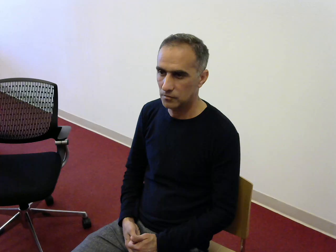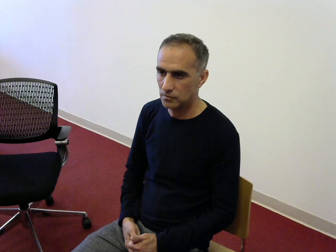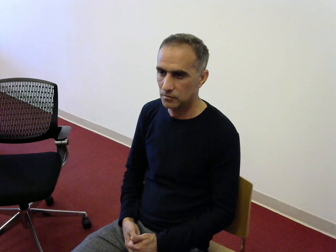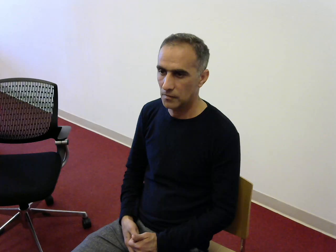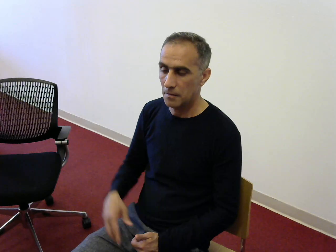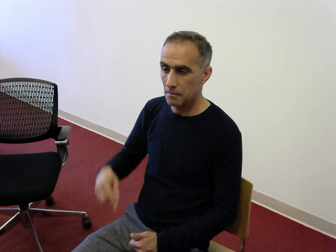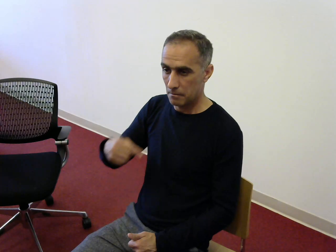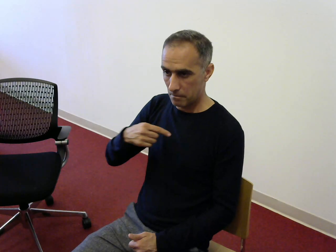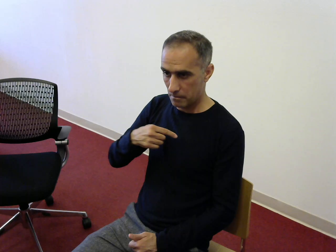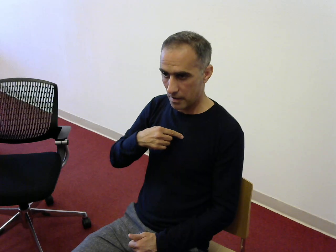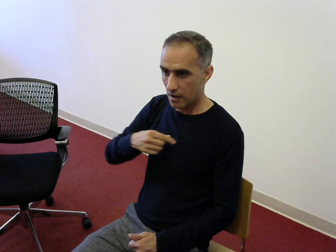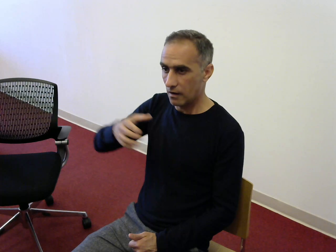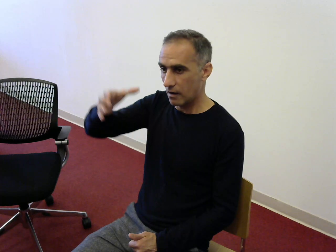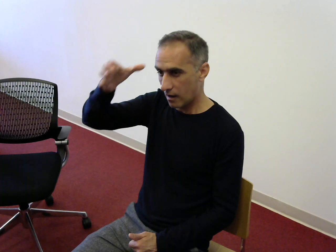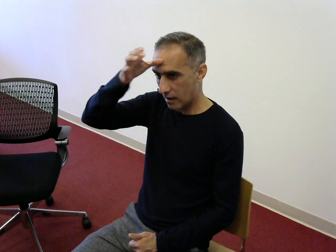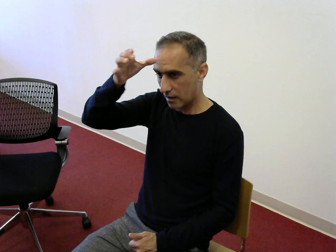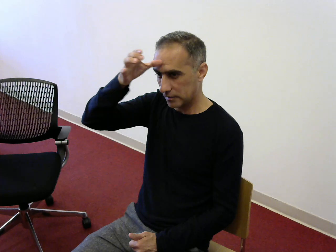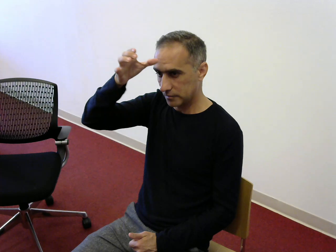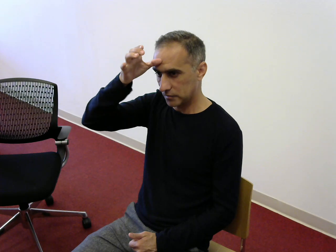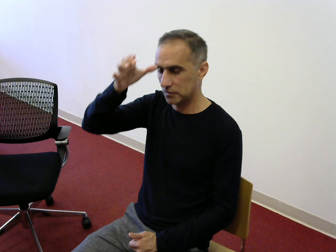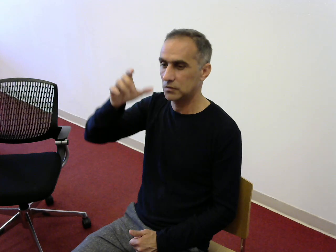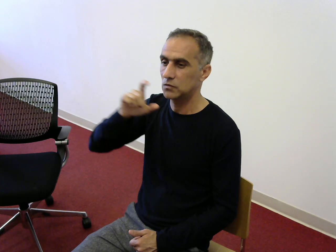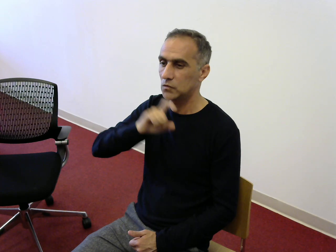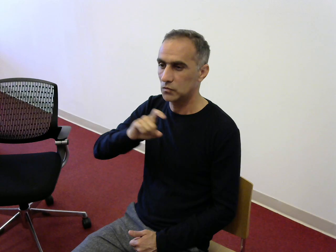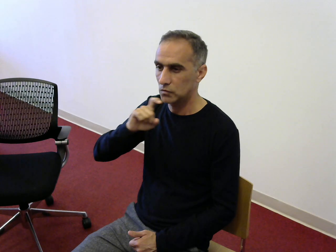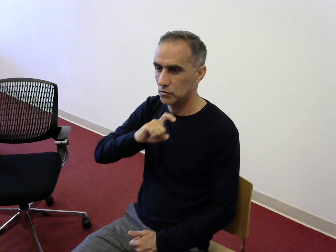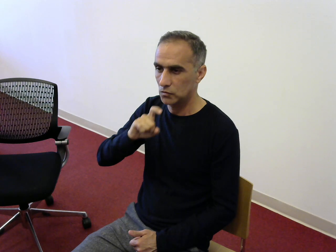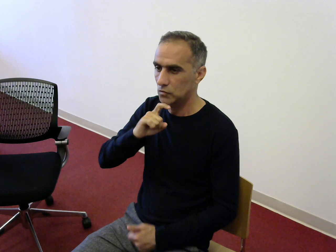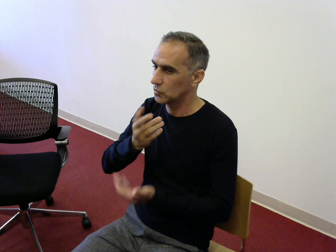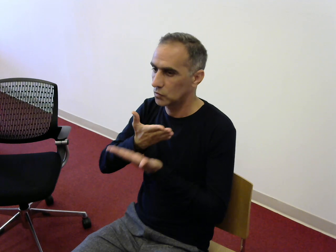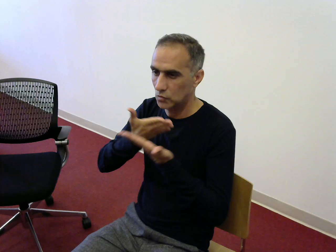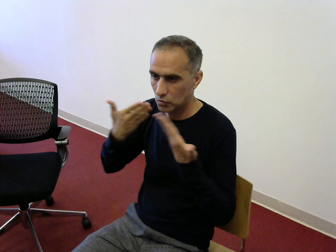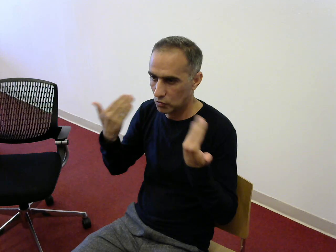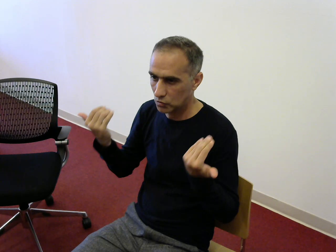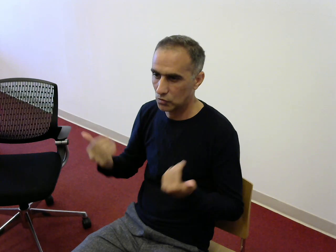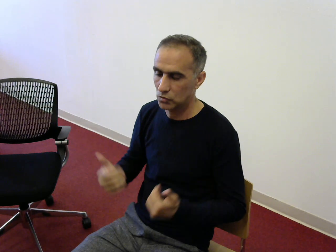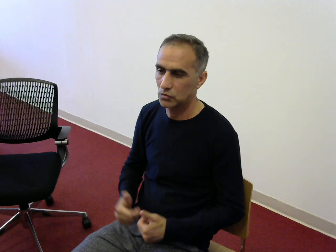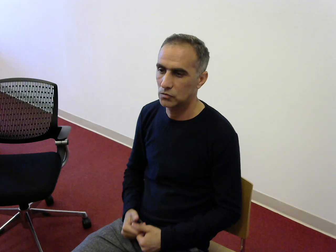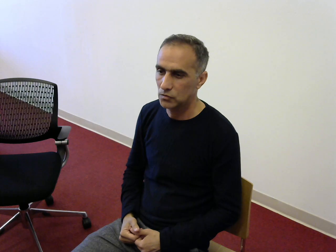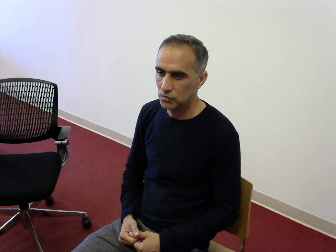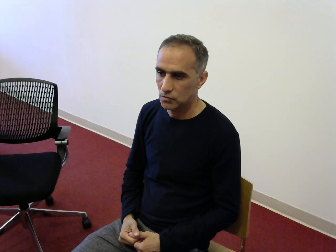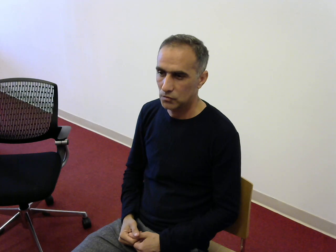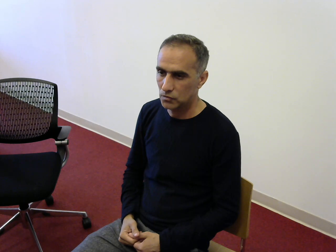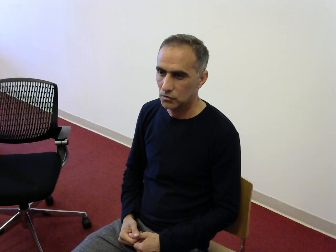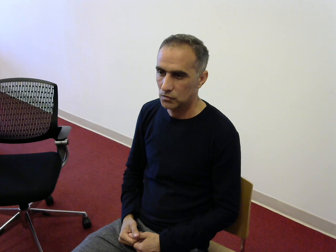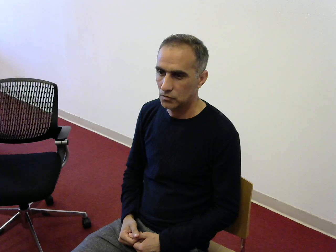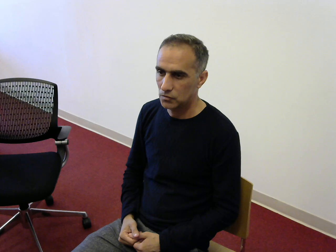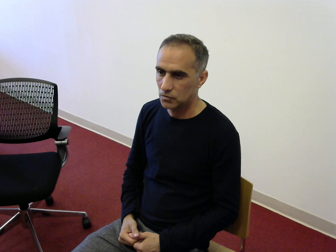Mənim ali təhsilim yoxdur